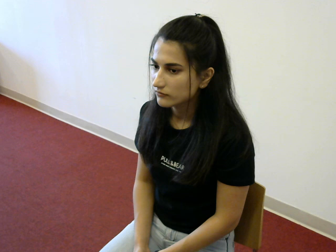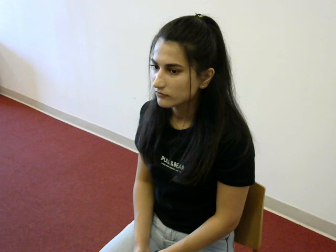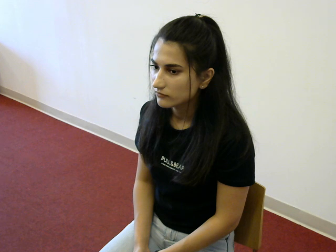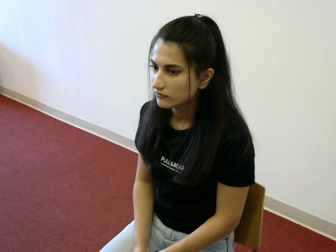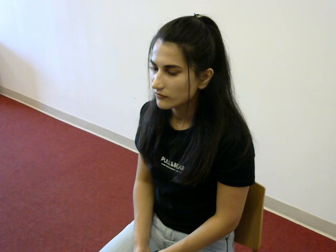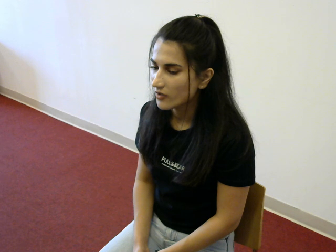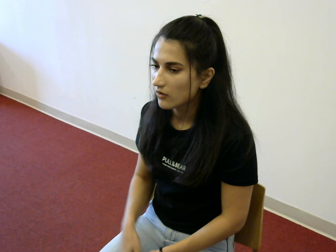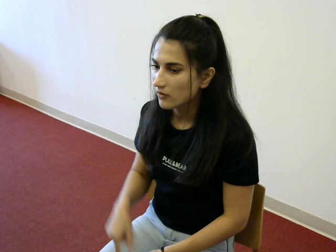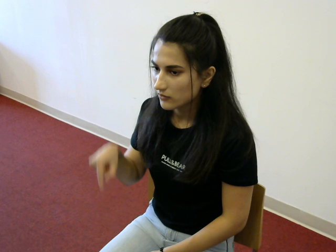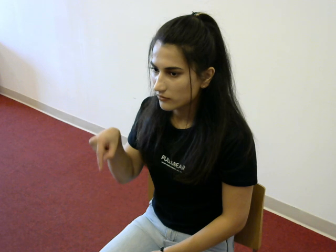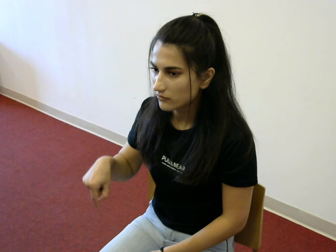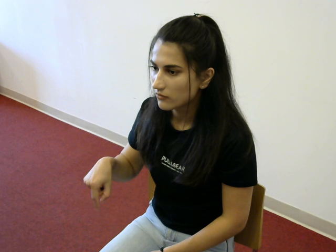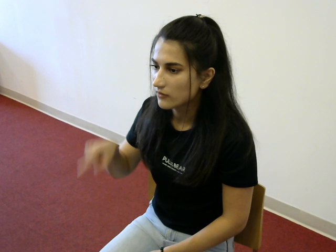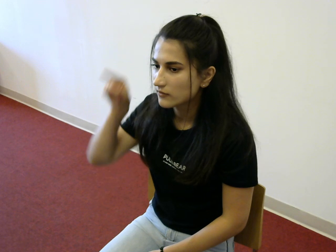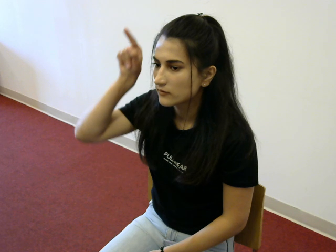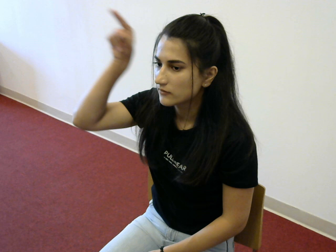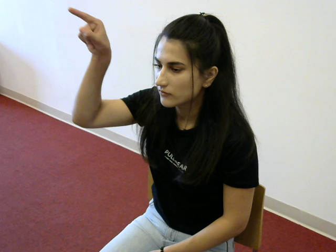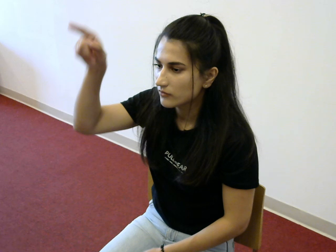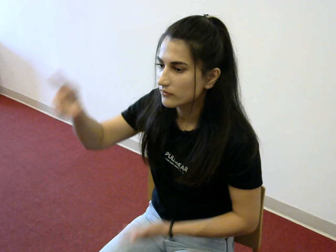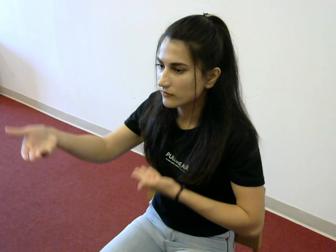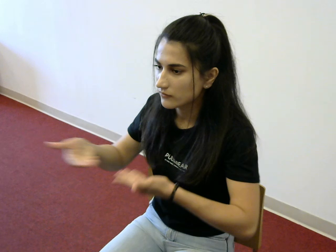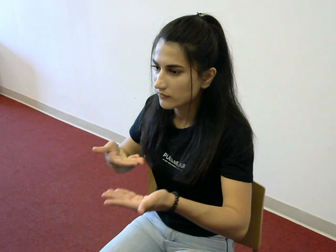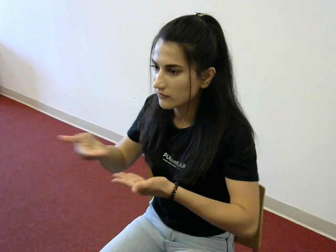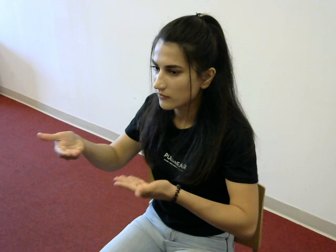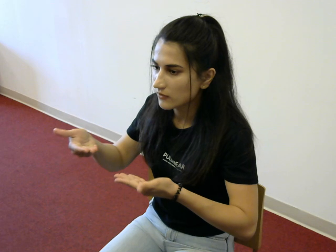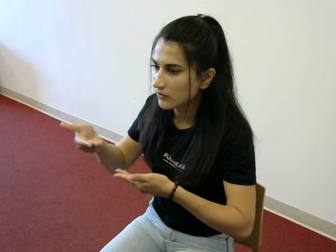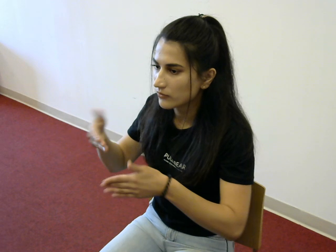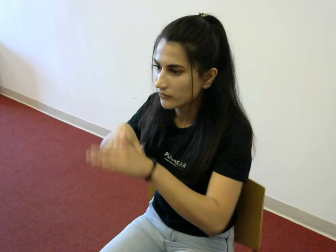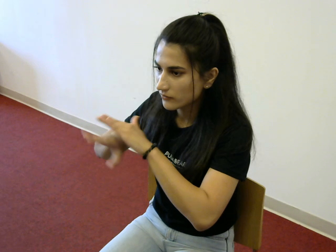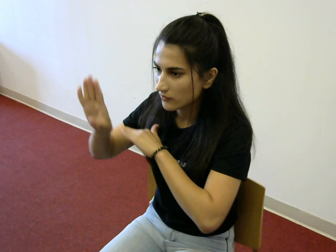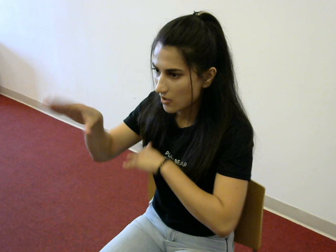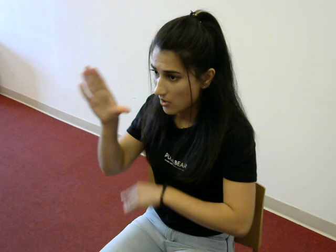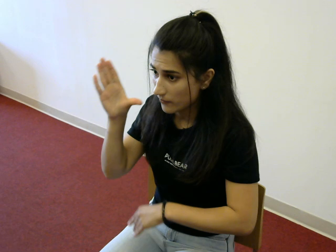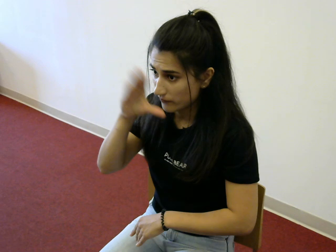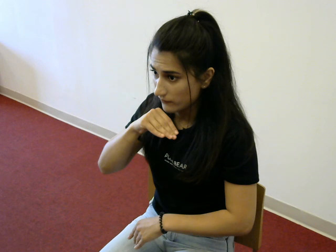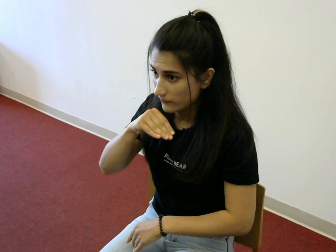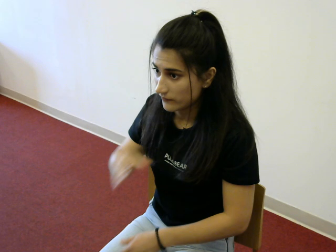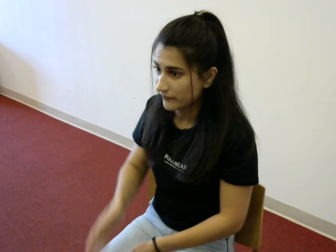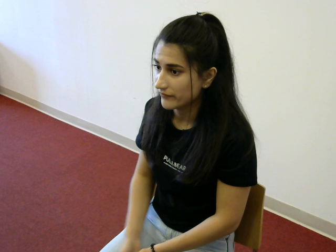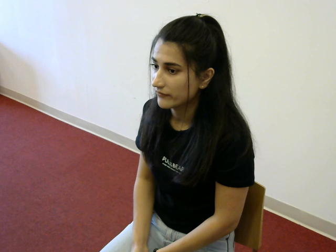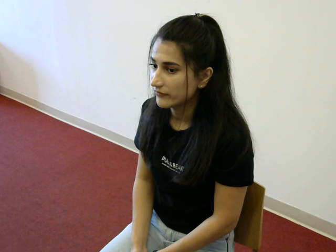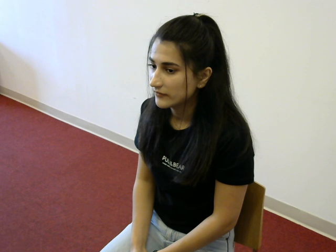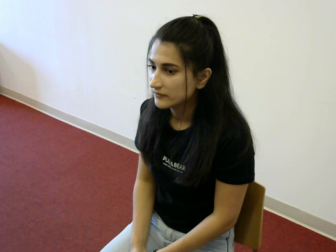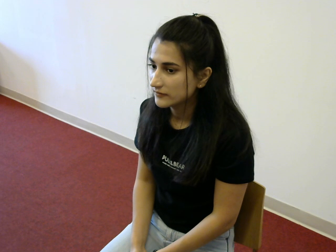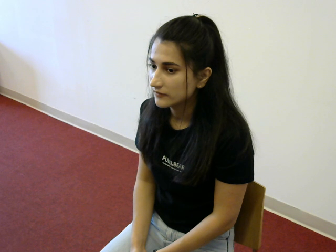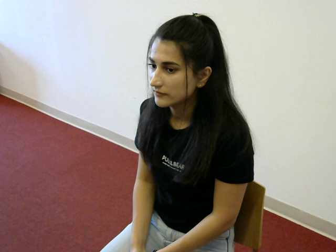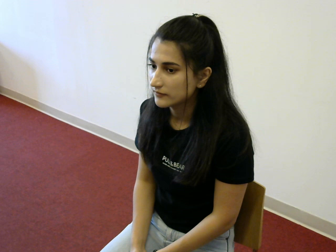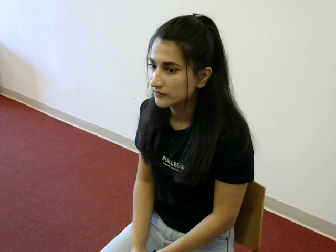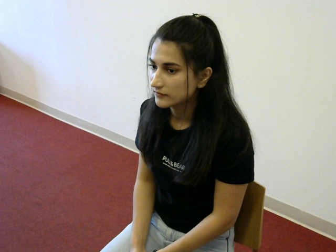Burdan ora piyada gedə bilərəmmi?